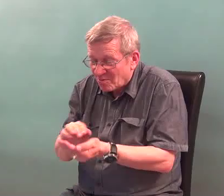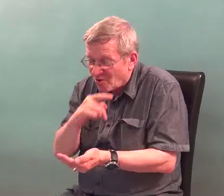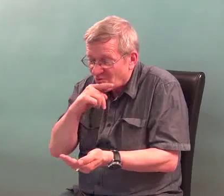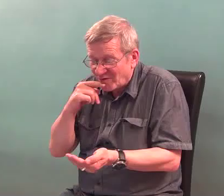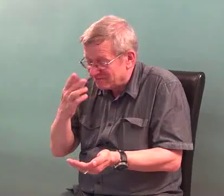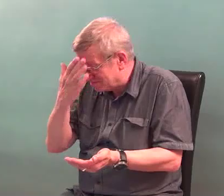Nie wiem.